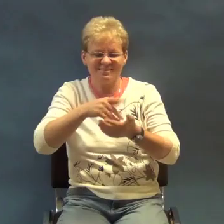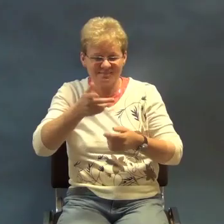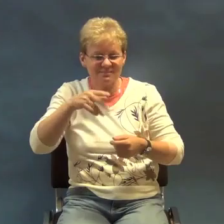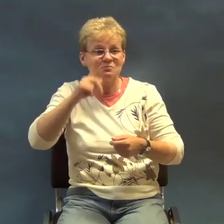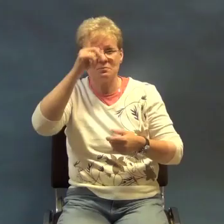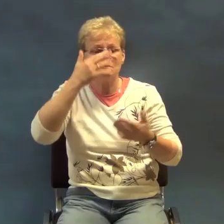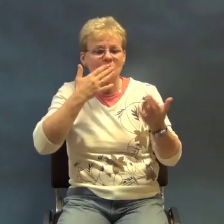Tam pali się.